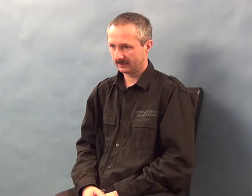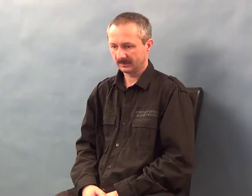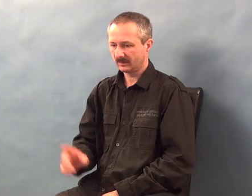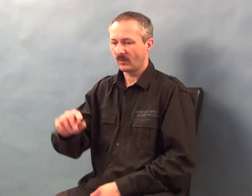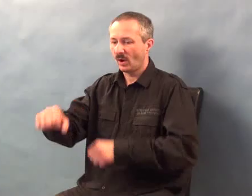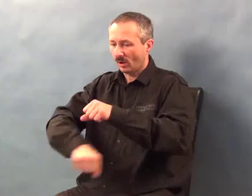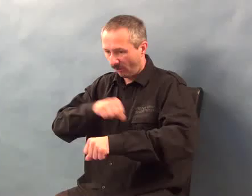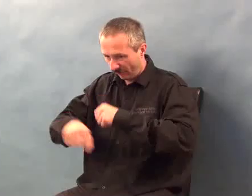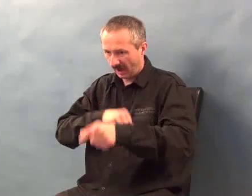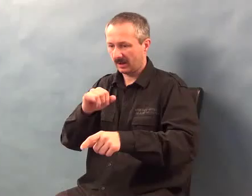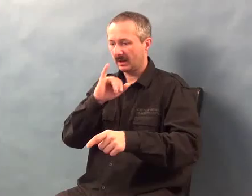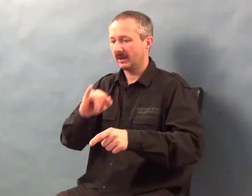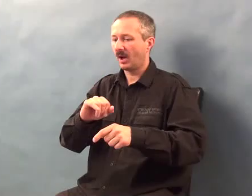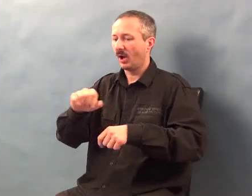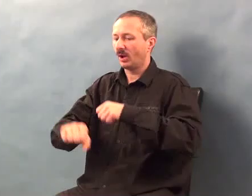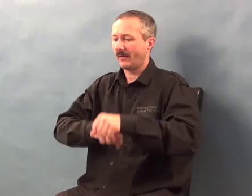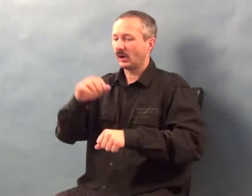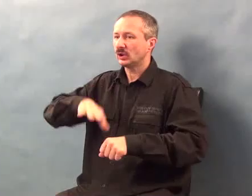Rower i dziecięcy rower z tyłu.